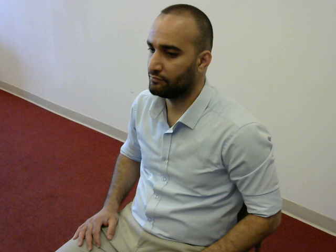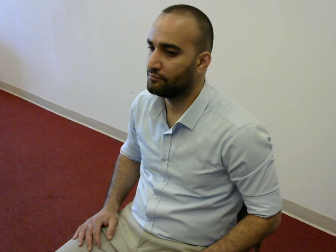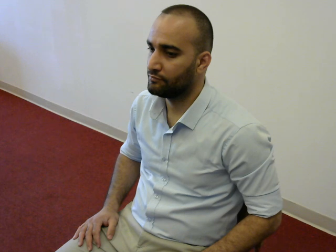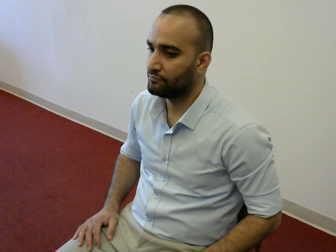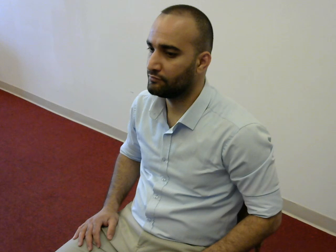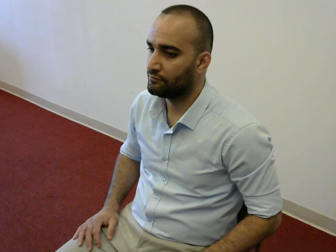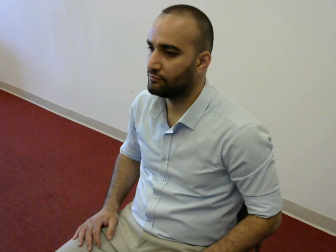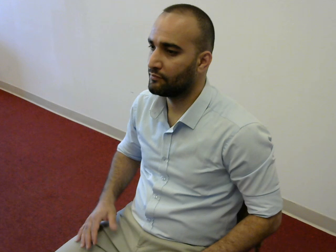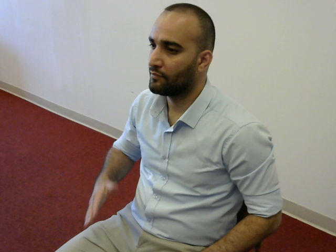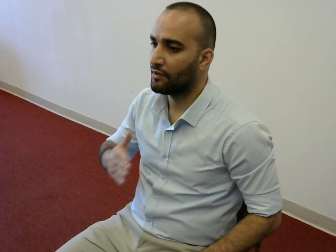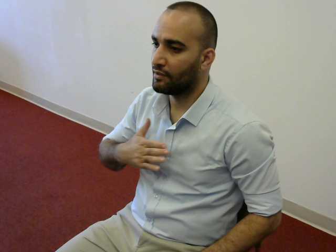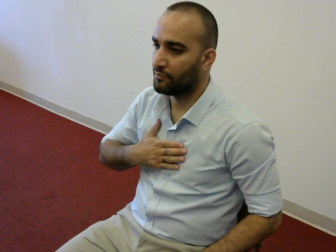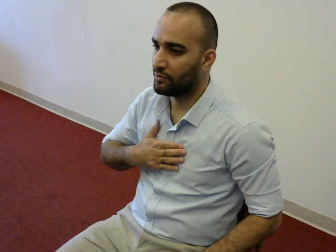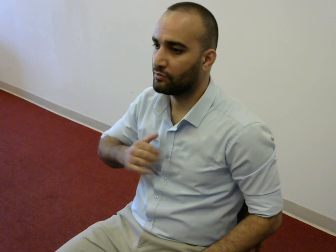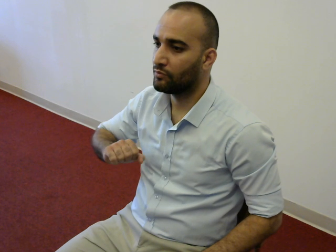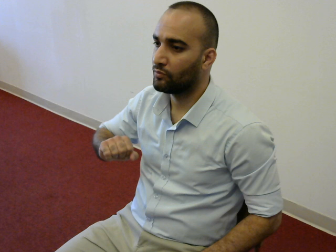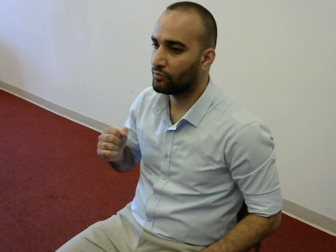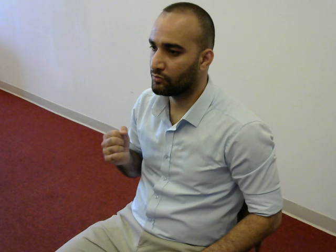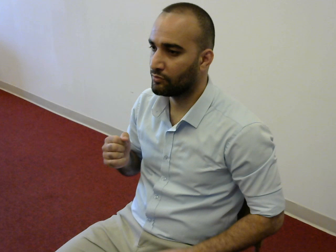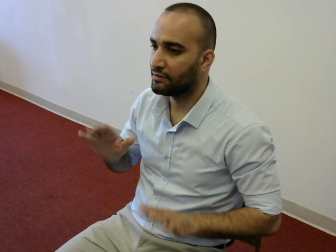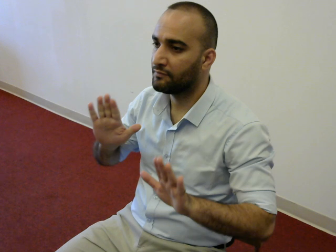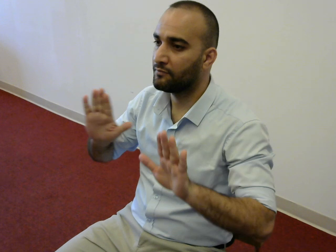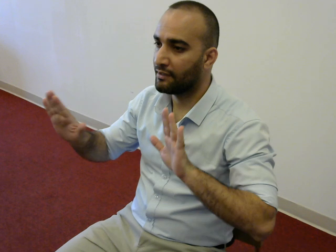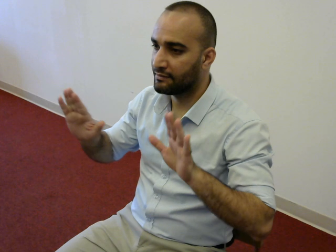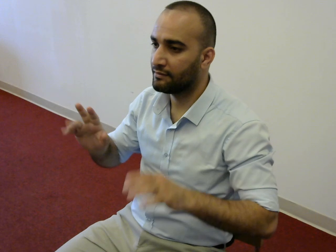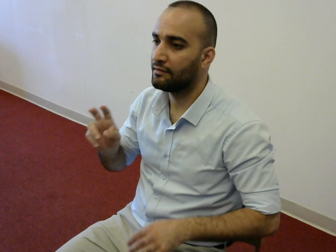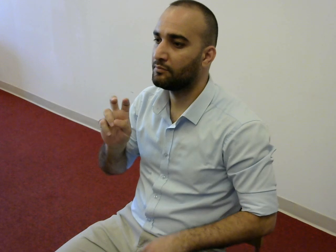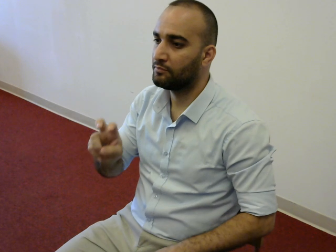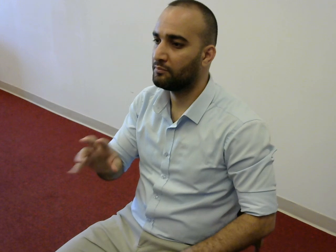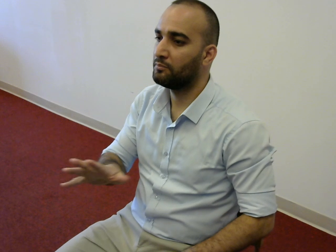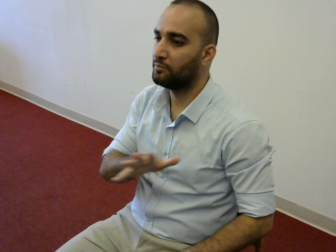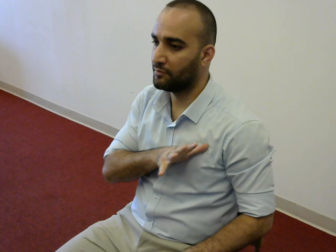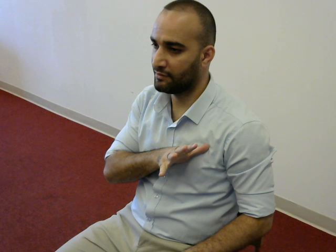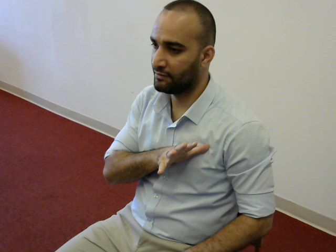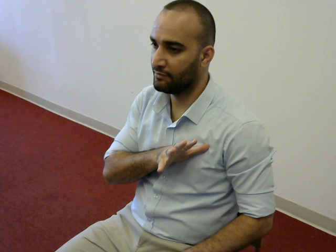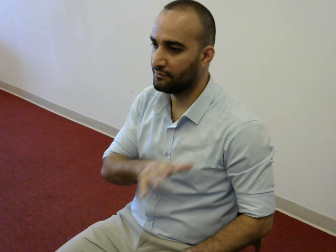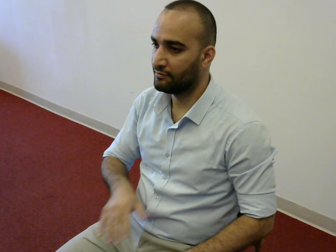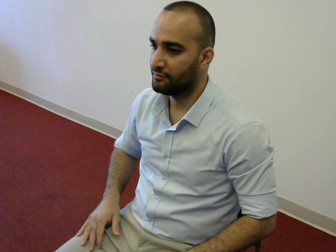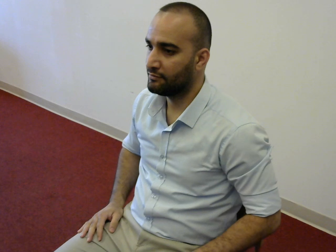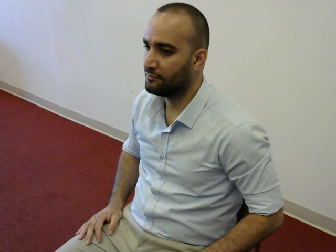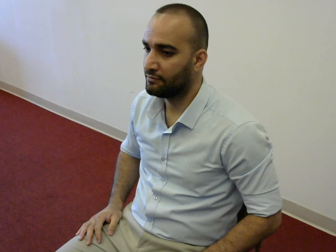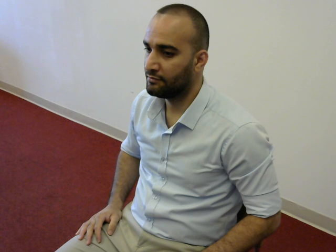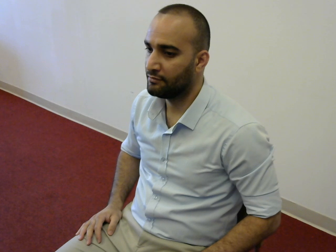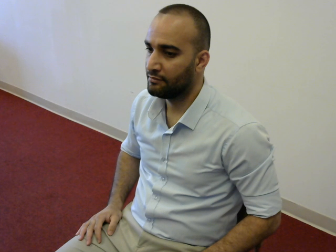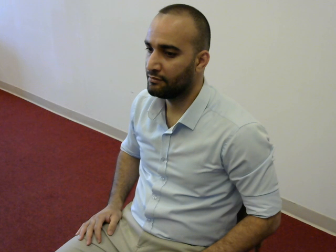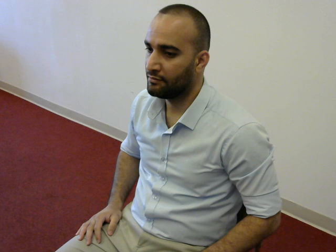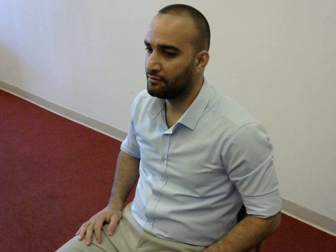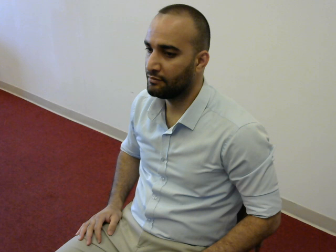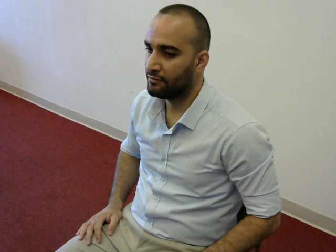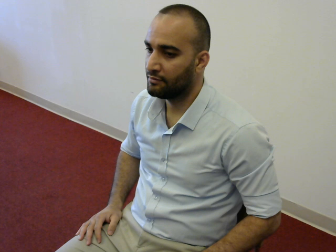Mənim dostumla sərgiyə getmişdim